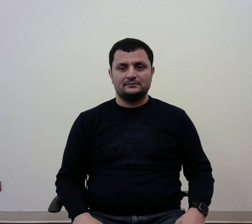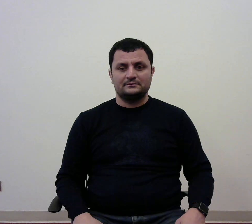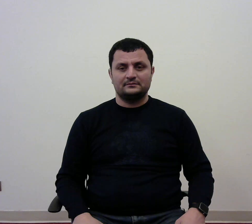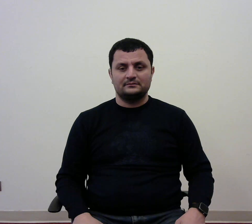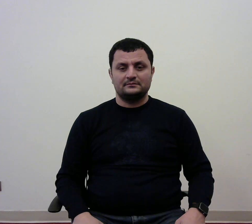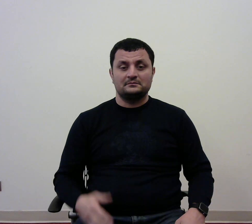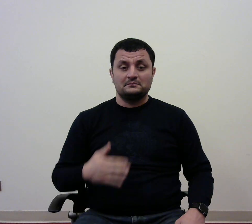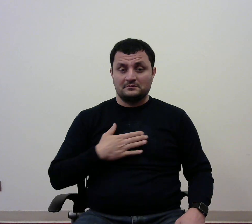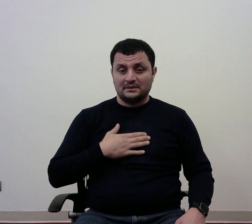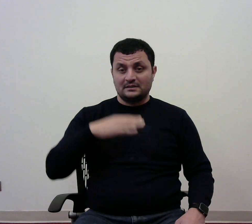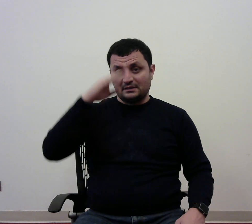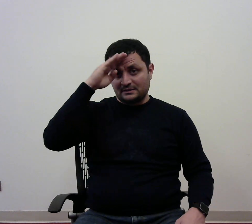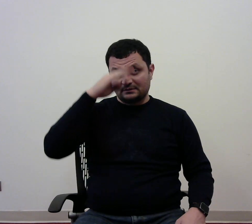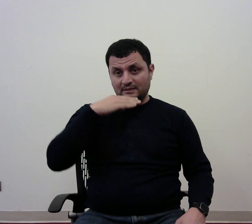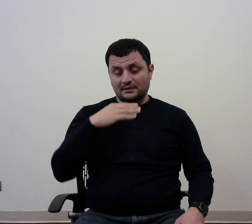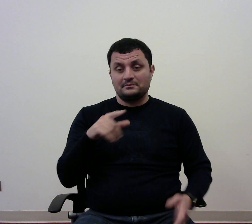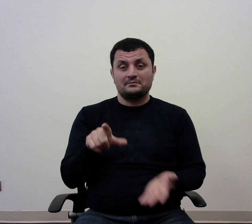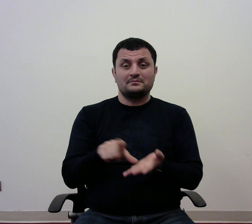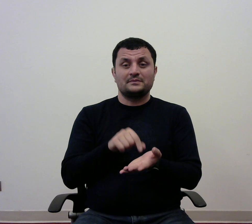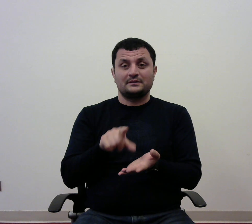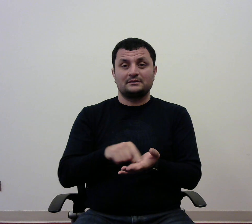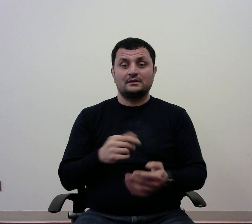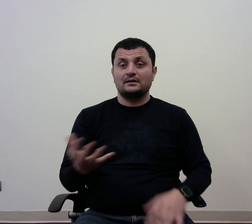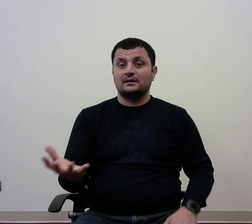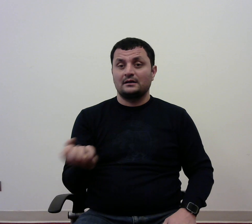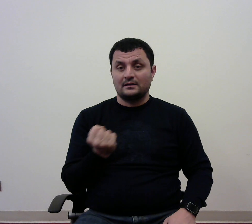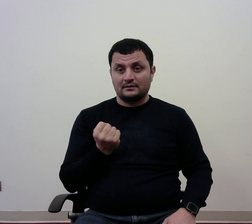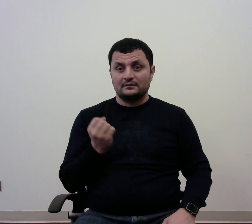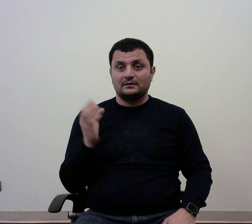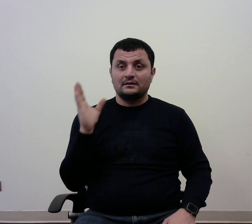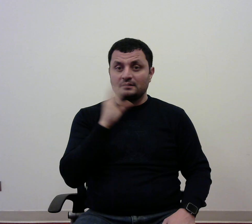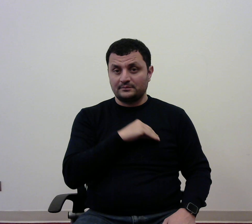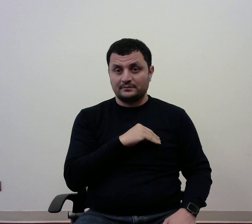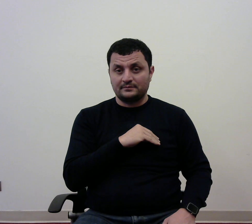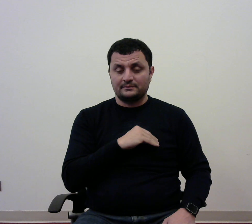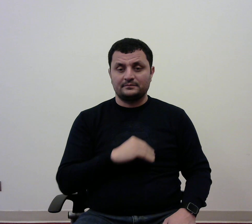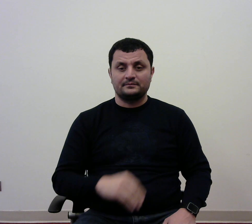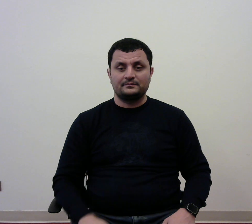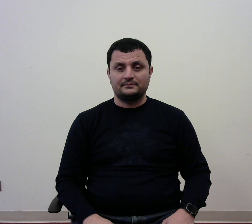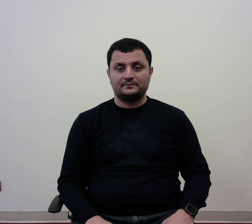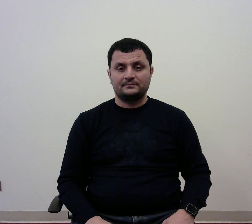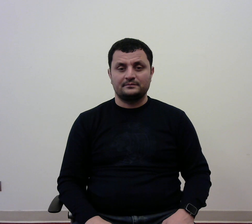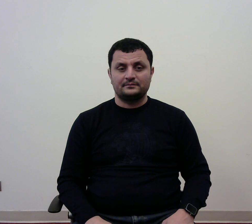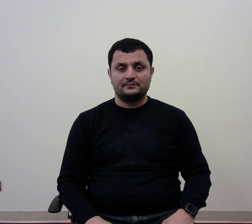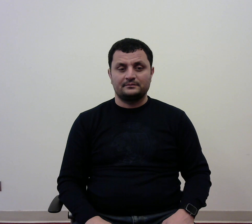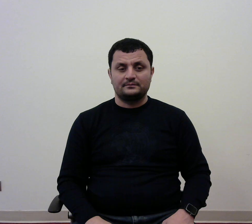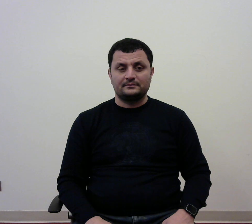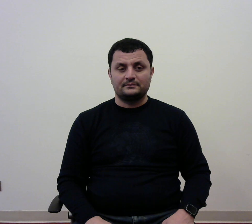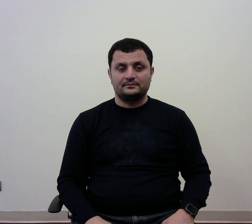Mən atamın pensiyasını ala bilərəm?